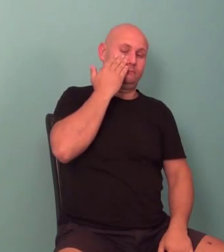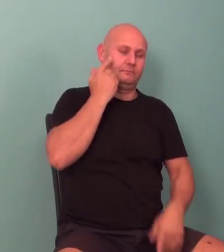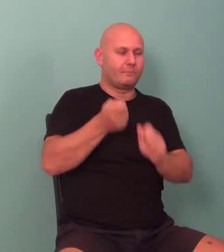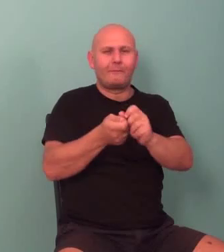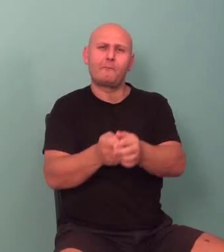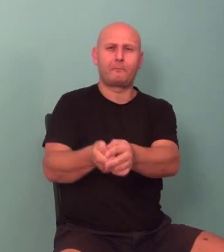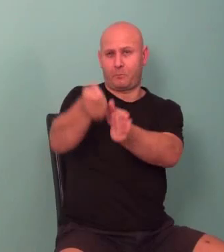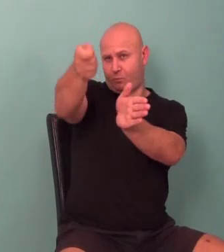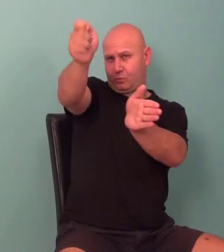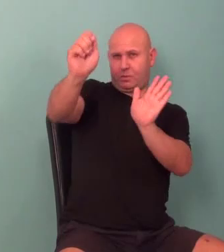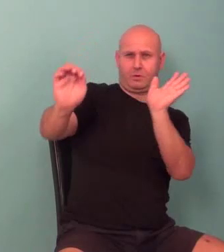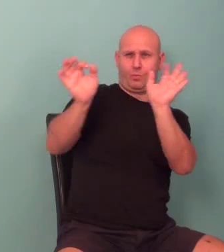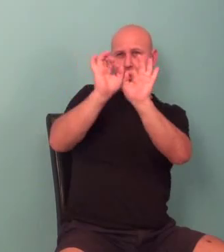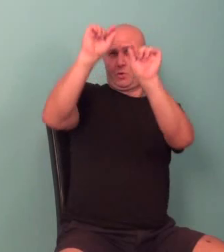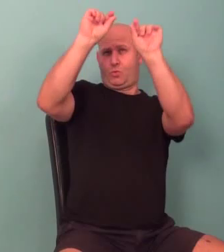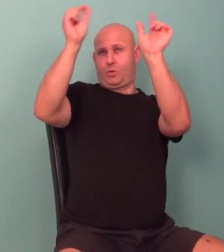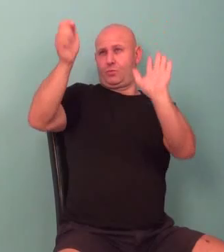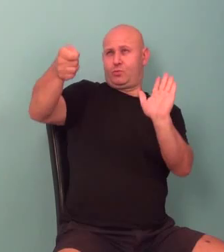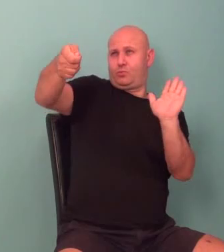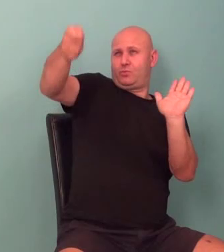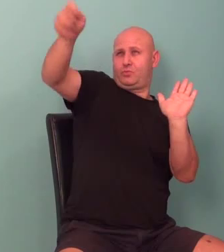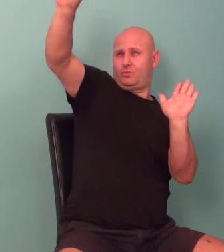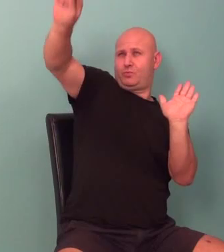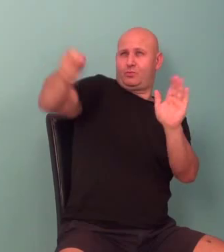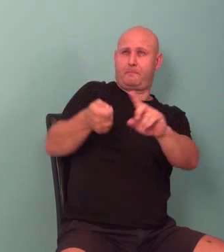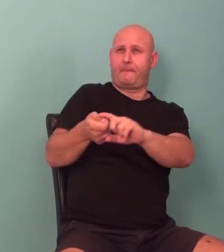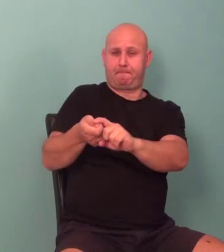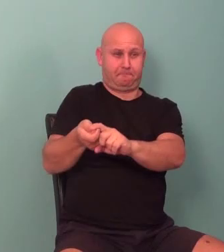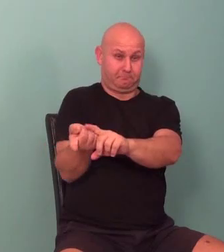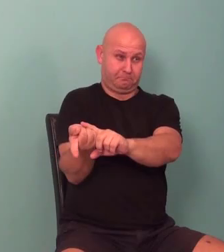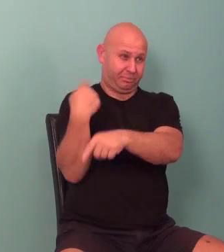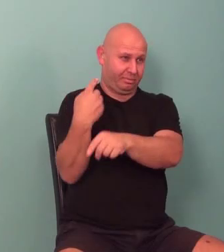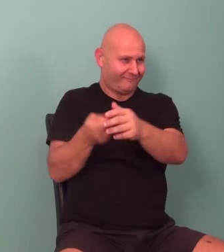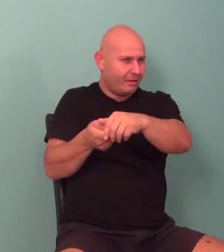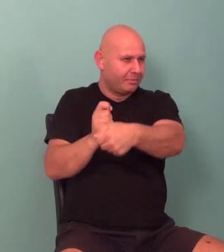Ktoś przygląda się efektowi swojej pracy, poprawia jeszcze w jednym miejscu kitem i znowu kawałek kitu rzuca w tył.